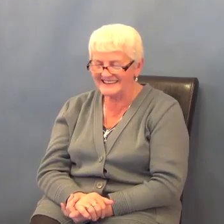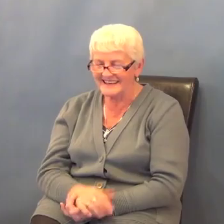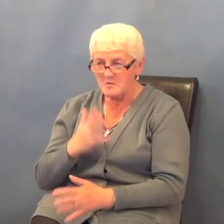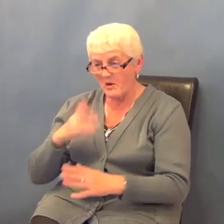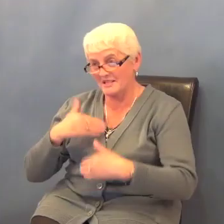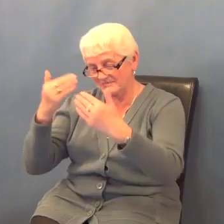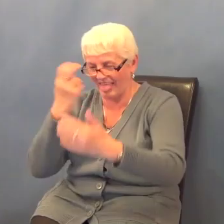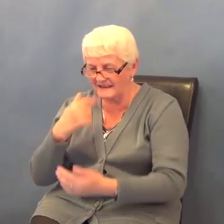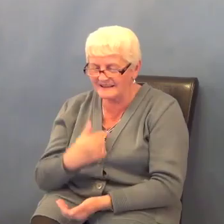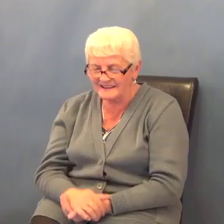Ciekawe co będzie potem.